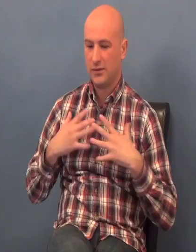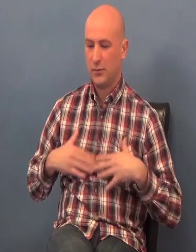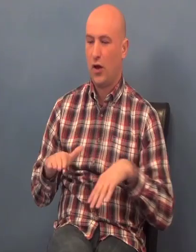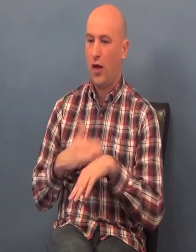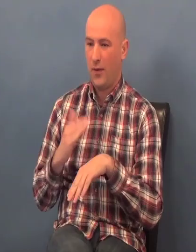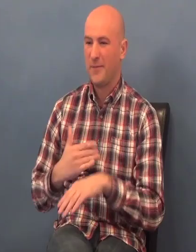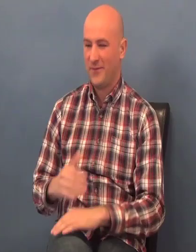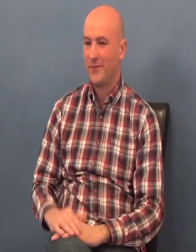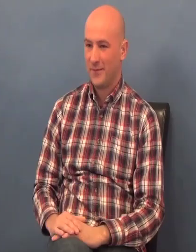Na golasa.